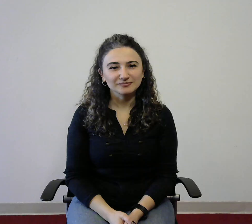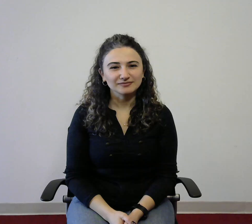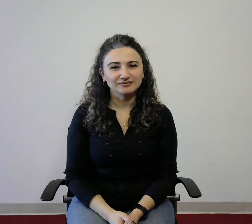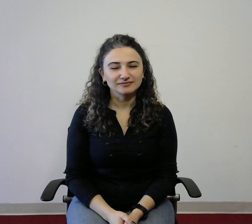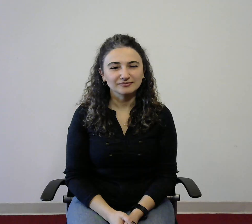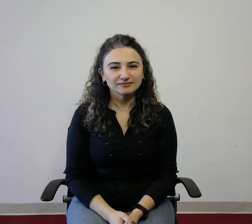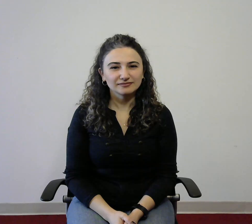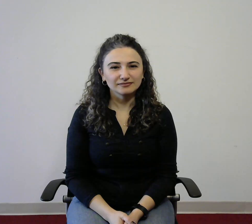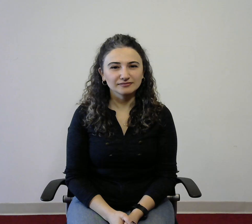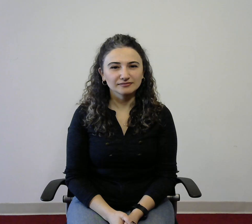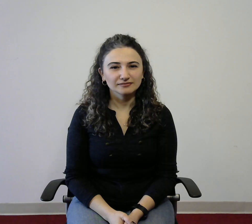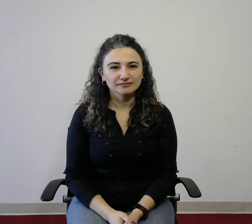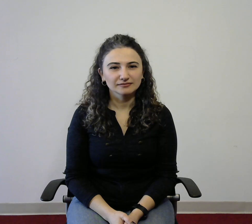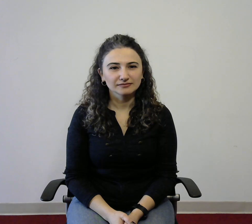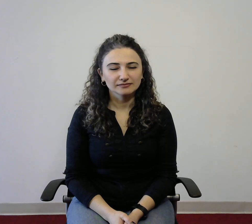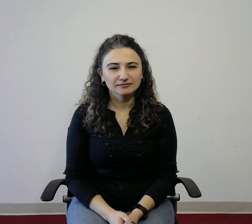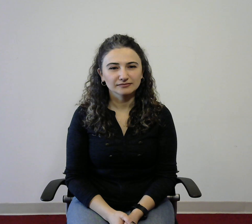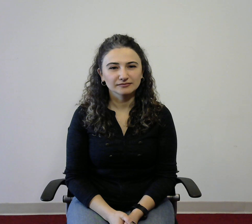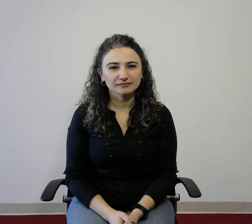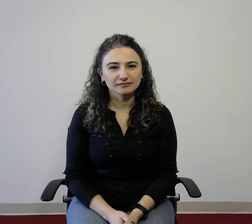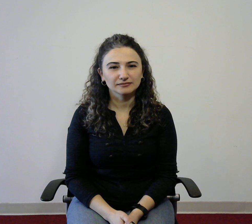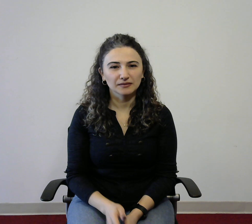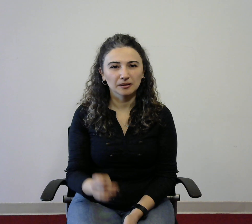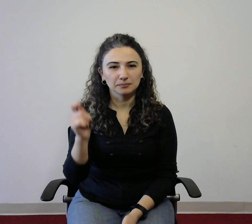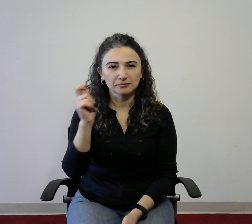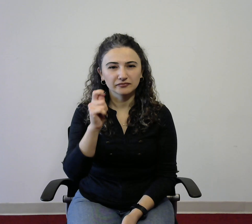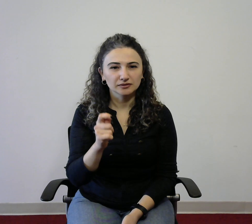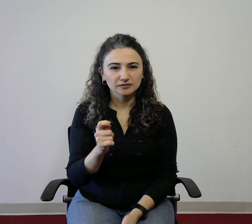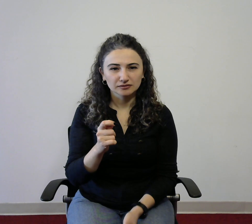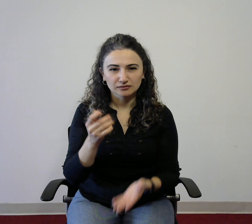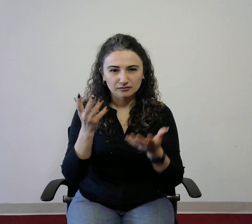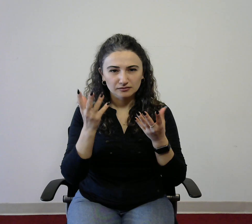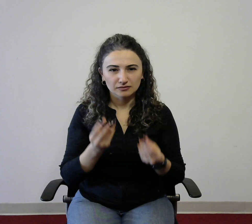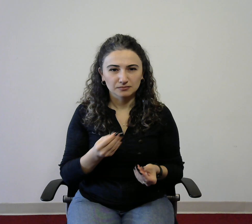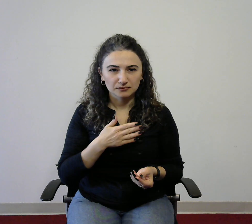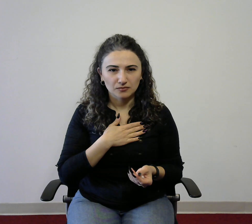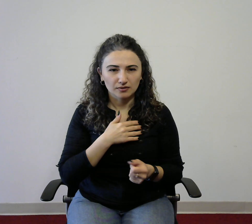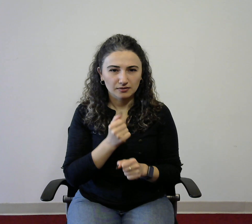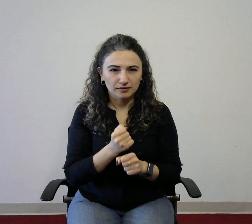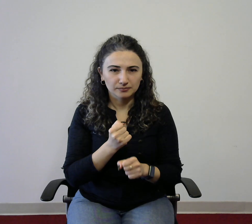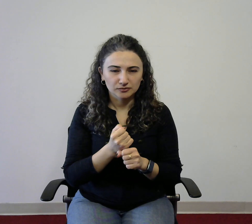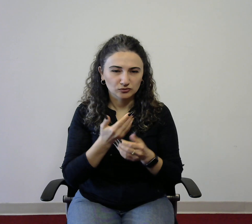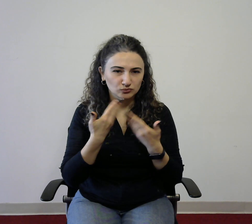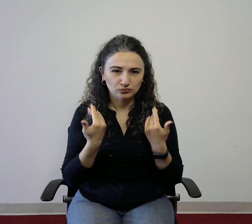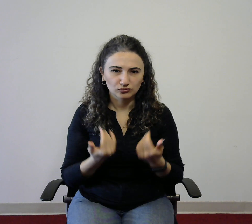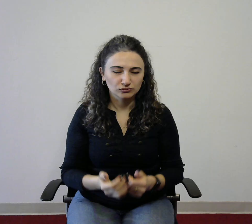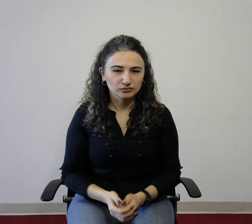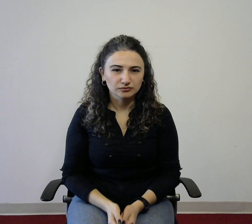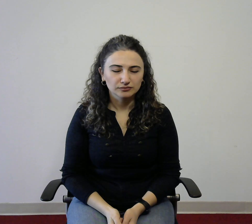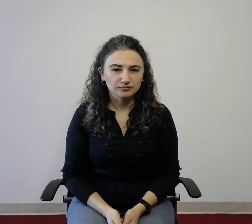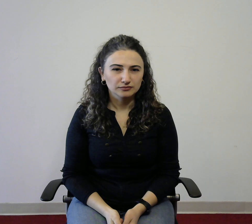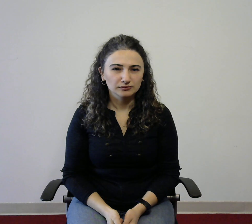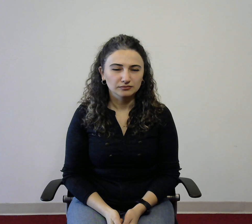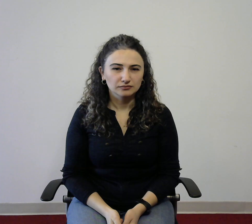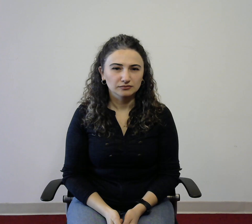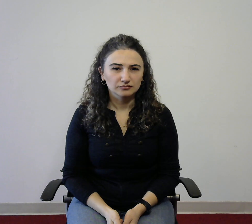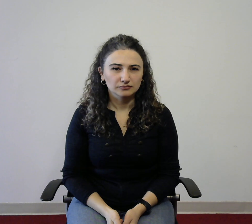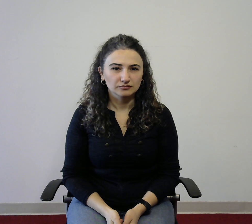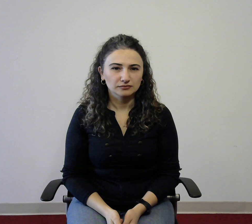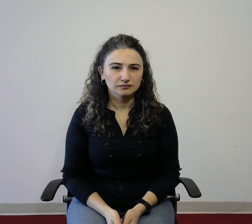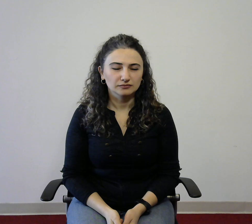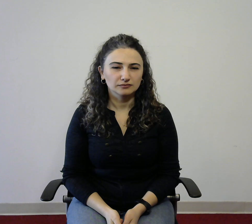Bazar günü mənim işim yoxdur